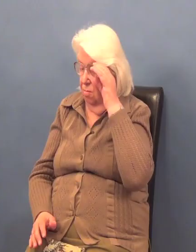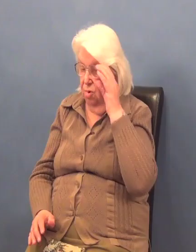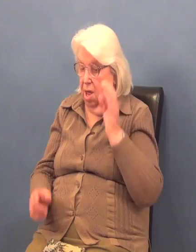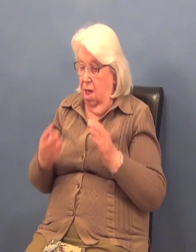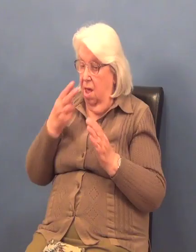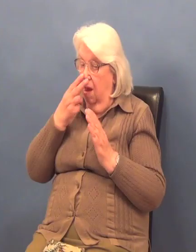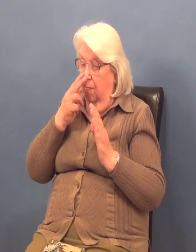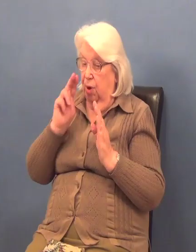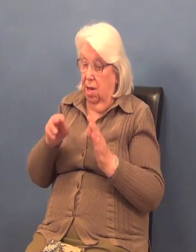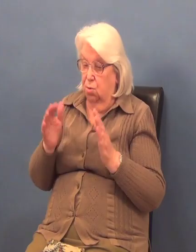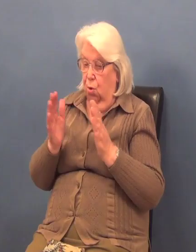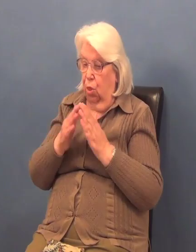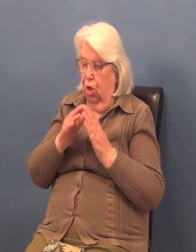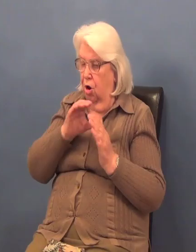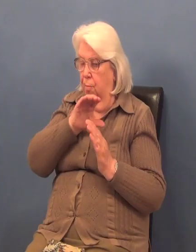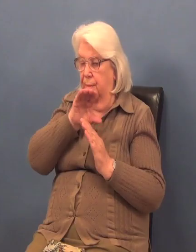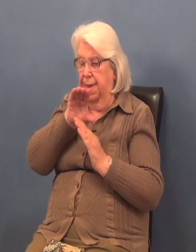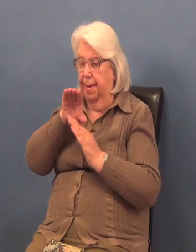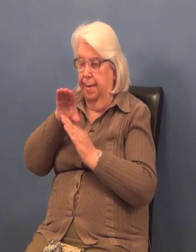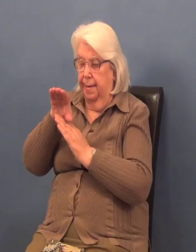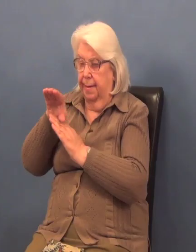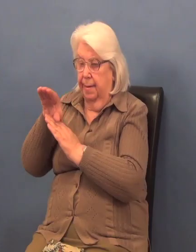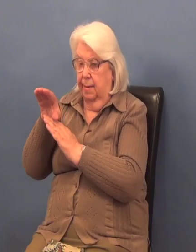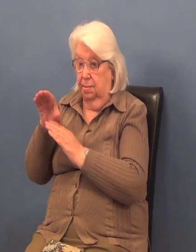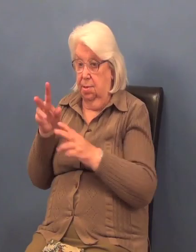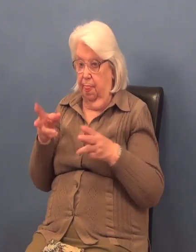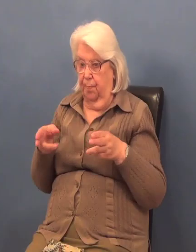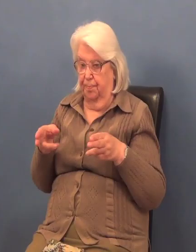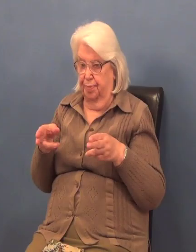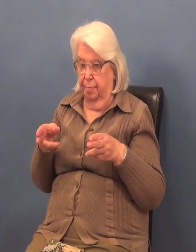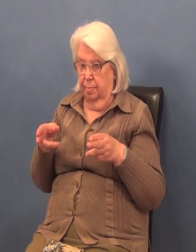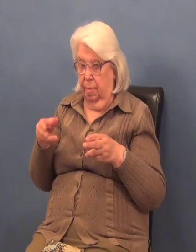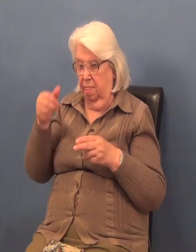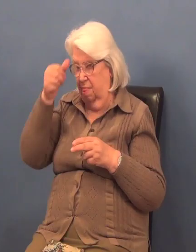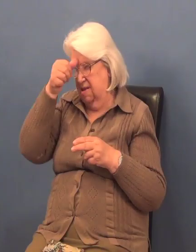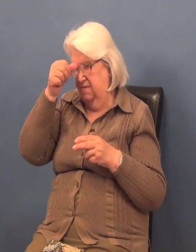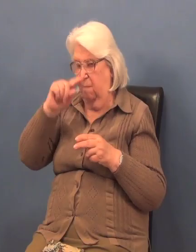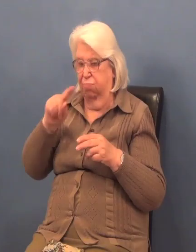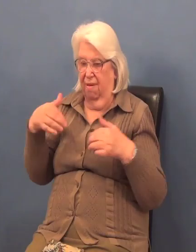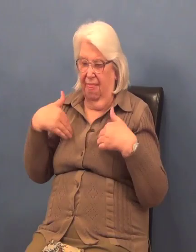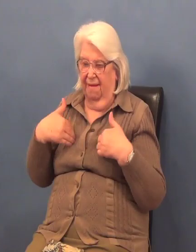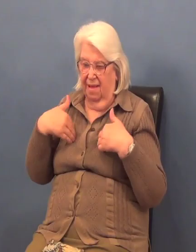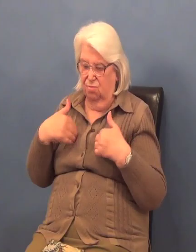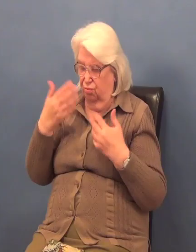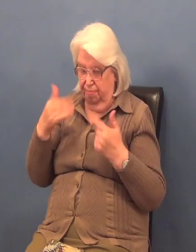Pokazują się domy, jest przerwa na jakieś napisy po angielsku, których nie znam.